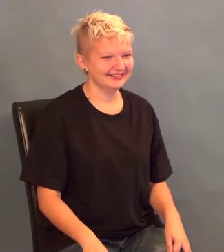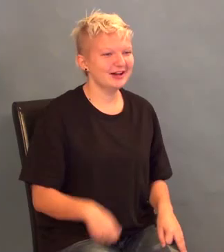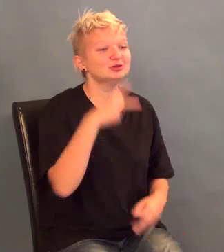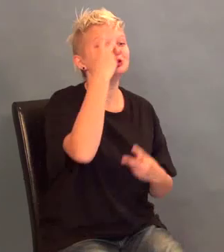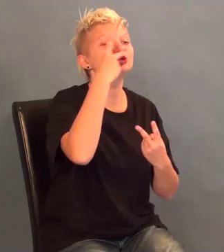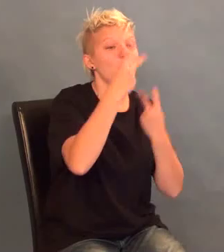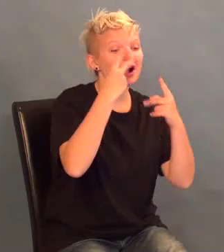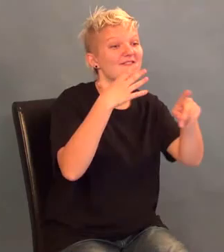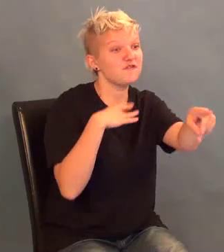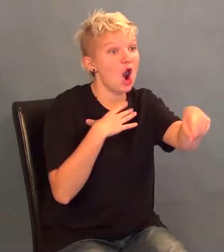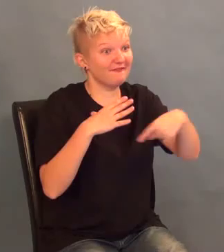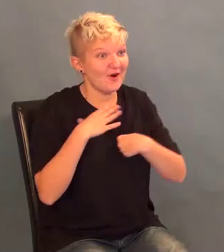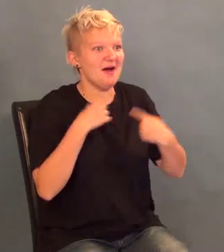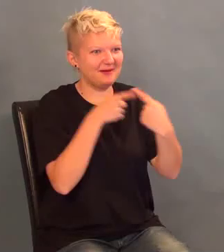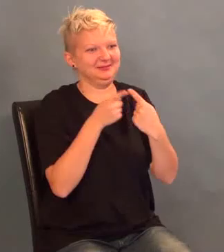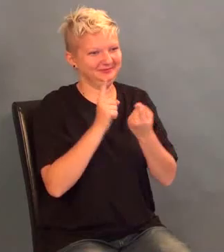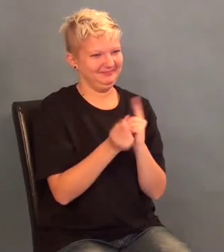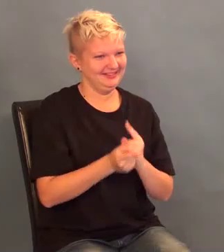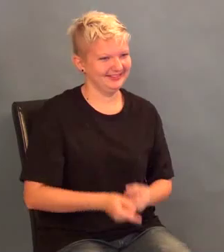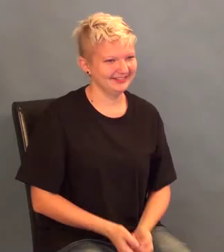Szukaj u siebie wolnego, może nam będzie pasować, wtedy się spotkamy.